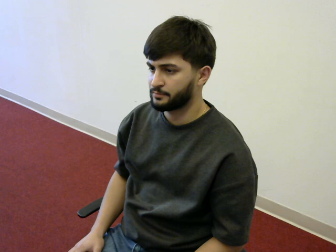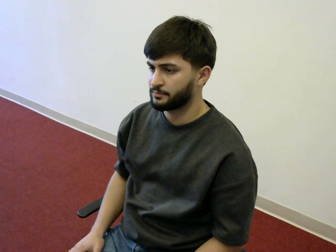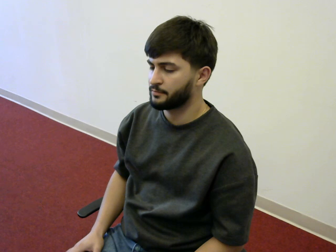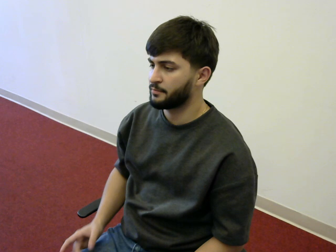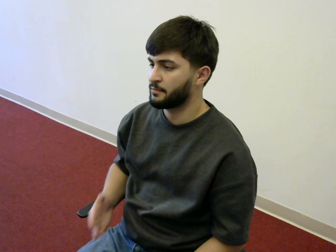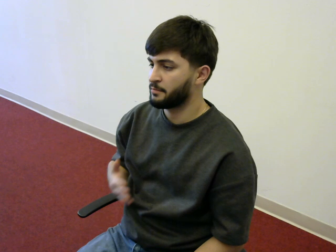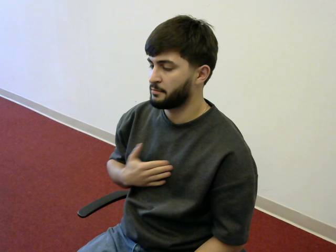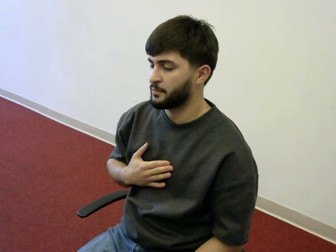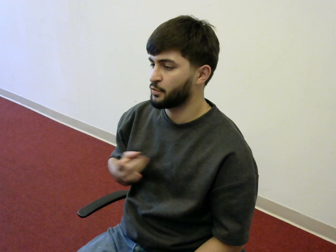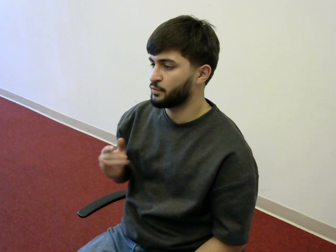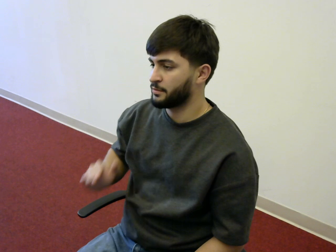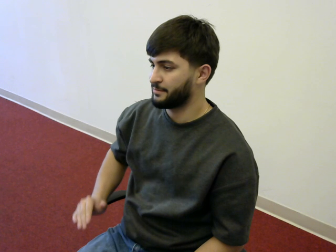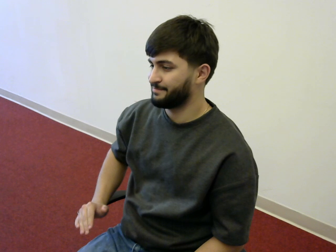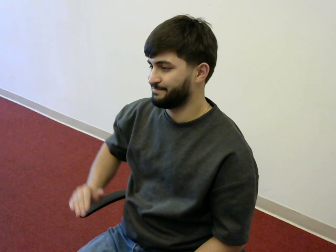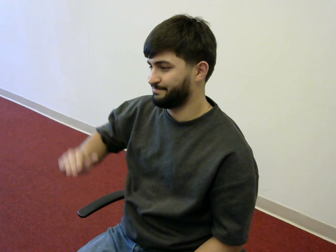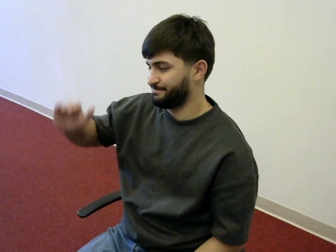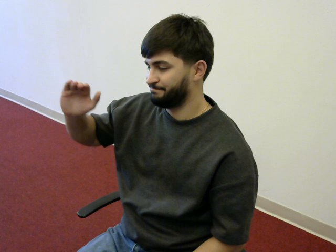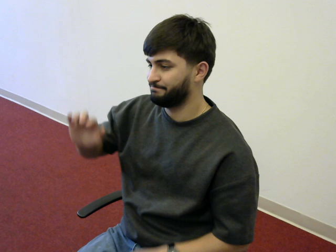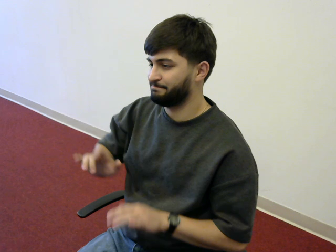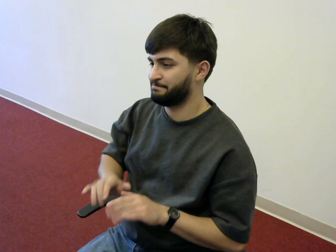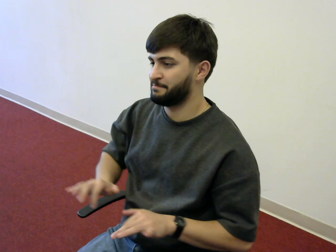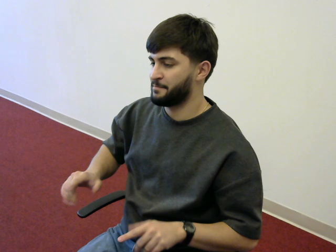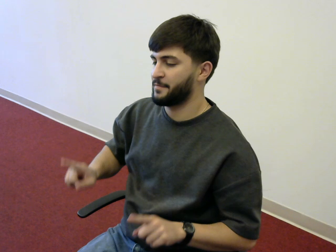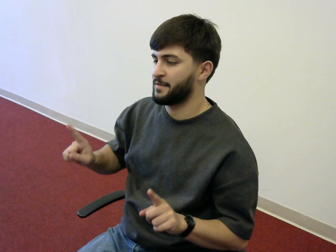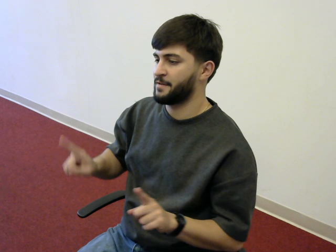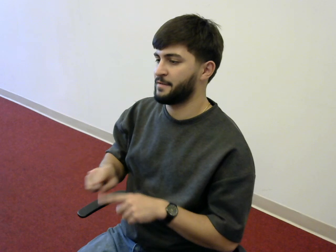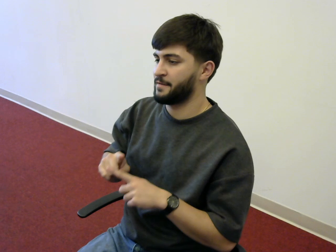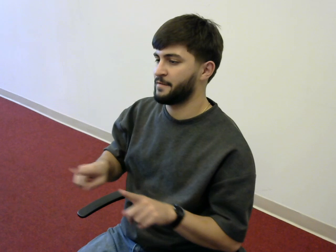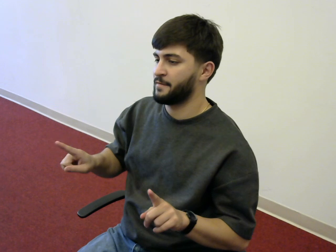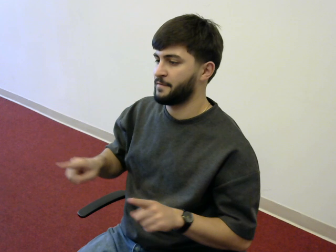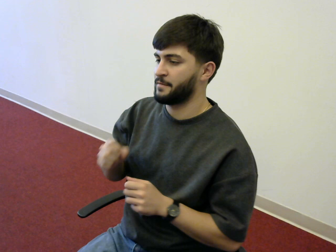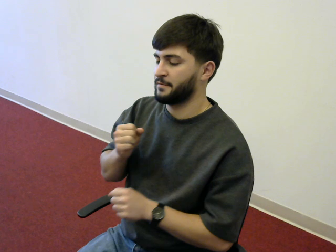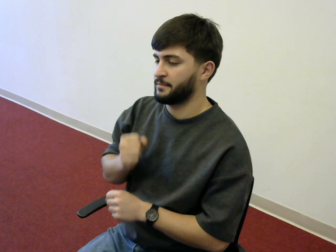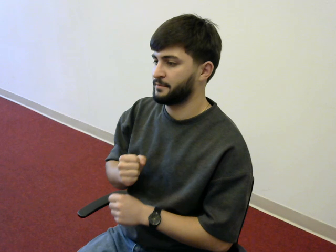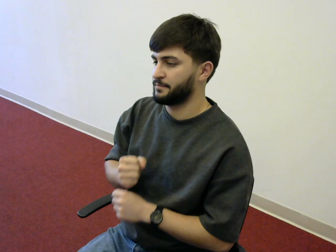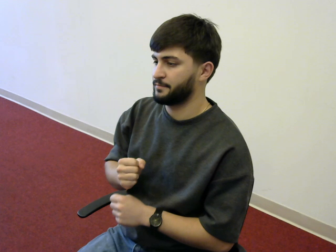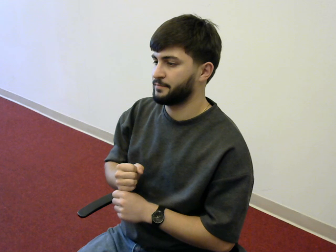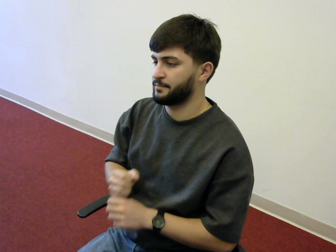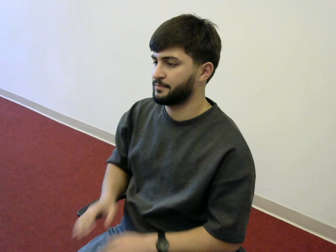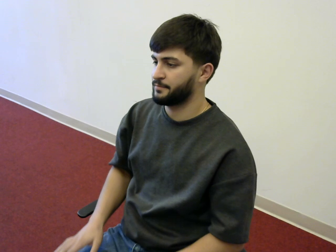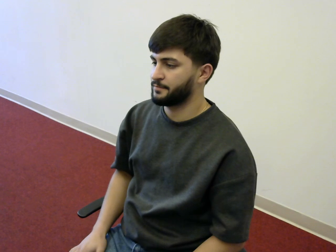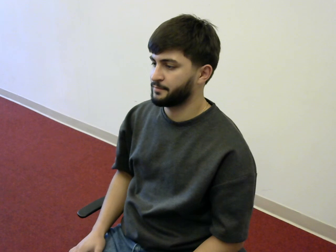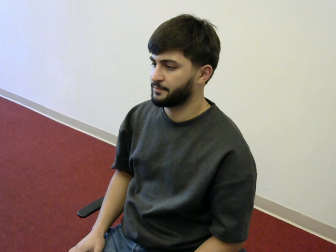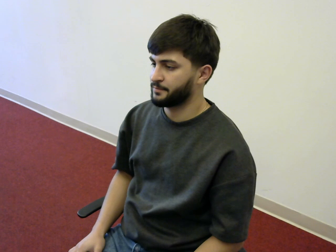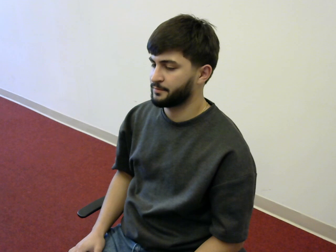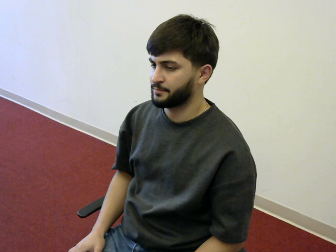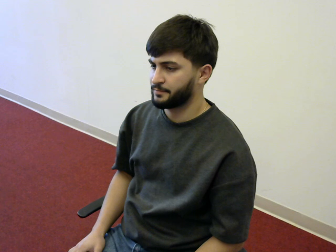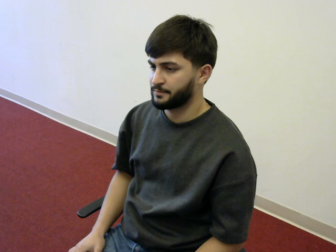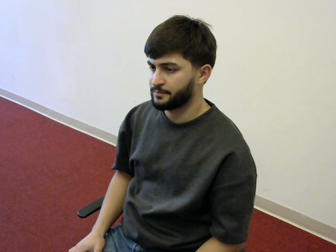Mən uşaq vaxtından pianoda ifa edirəm